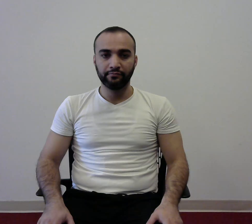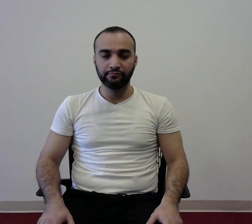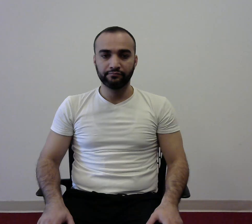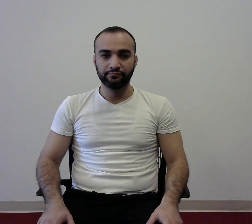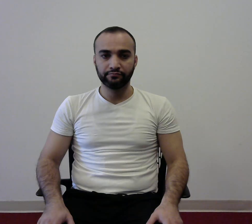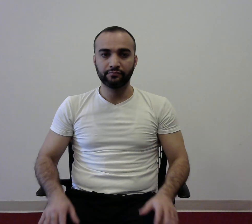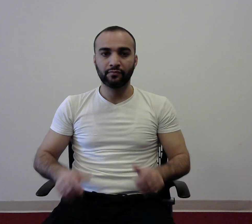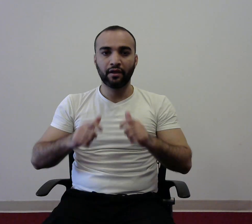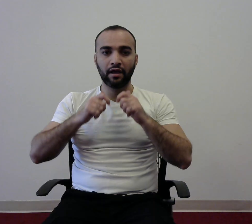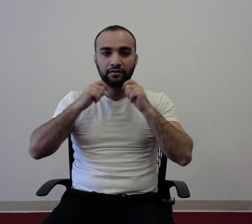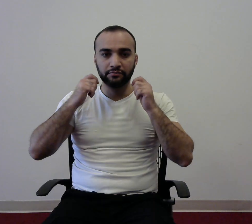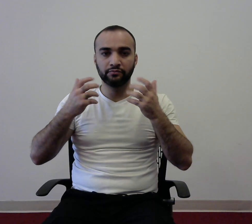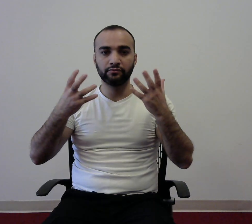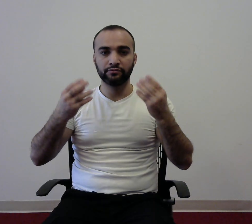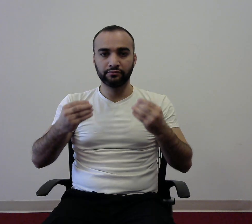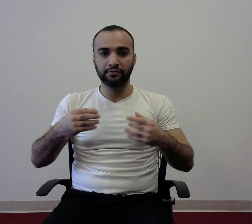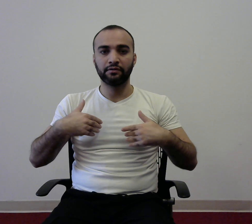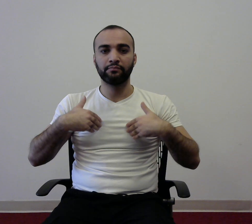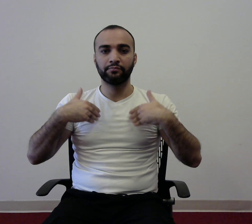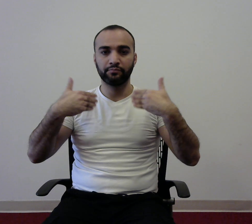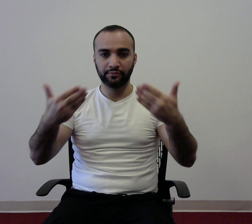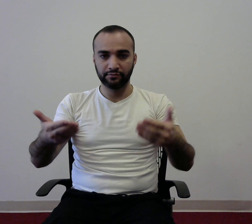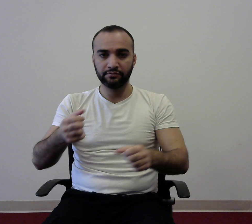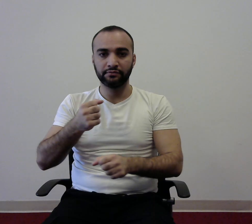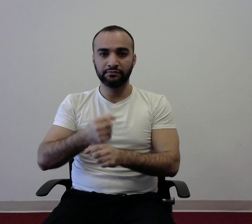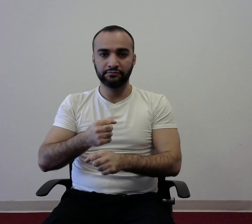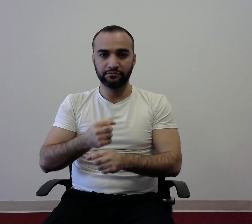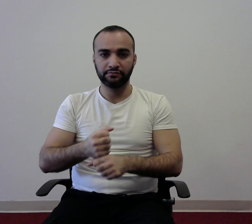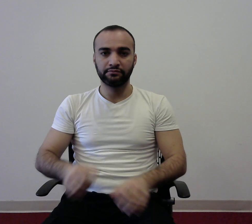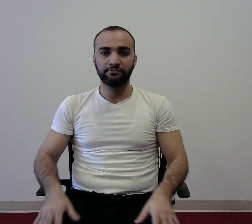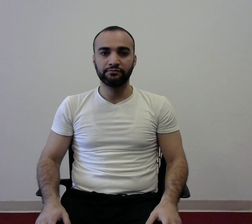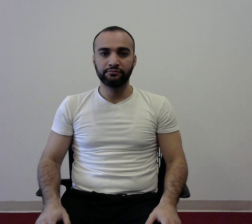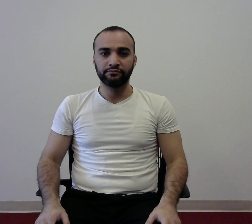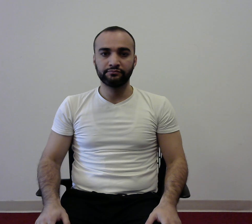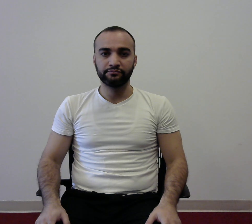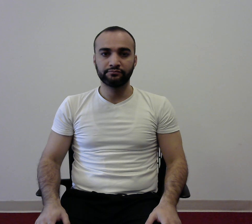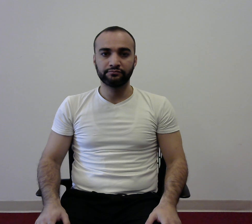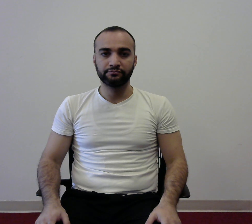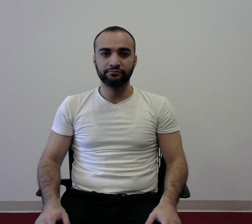Ad gününü təbrik edirəm